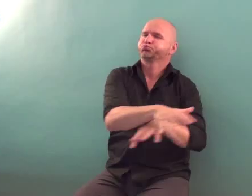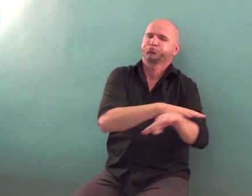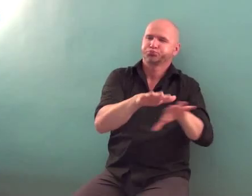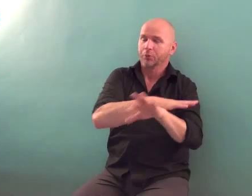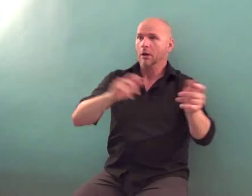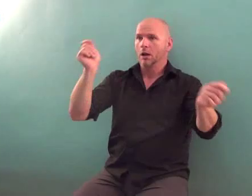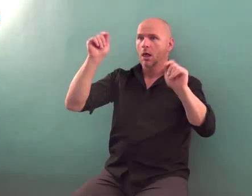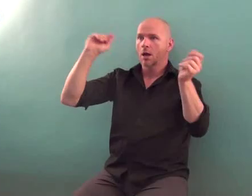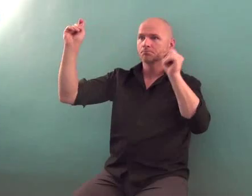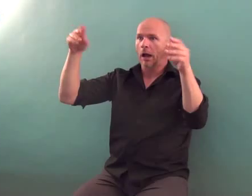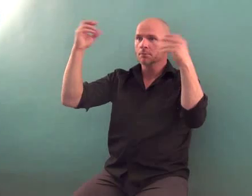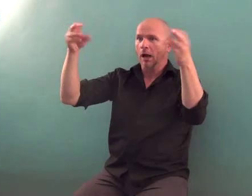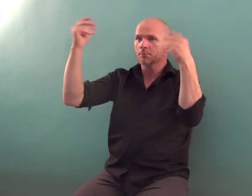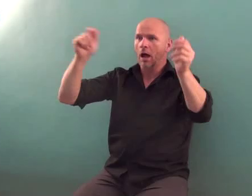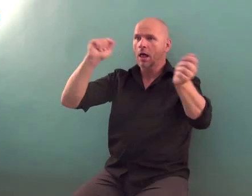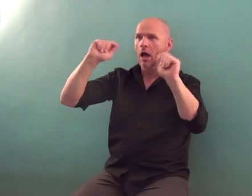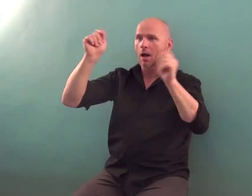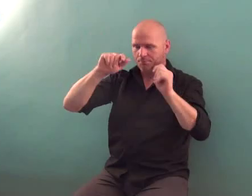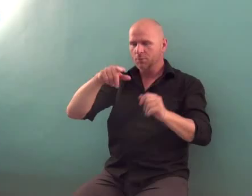Nagle rozlega się alarm i błyskają światła.